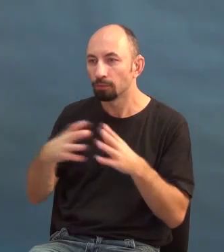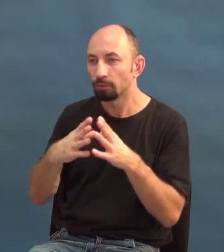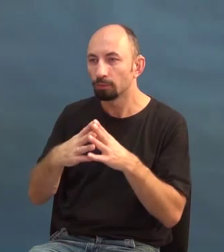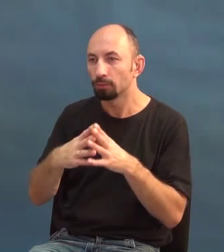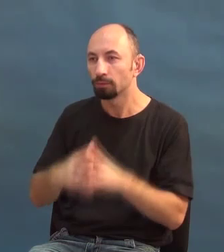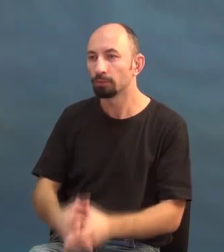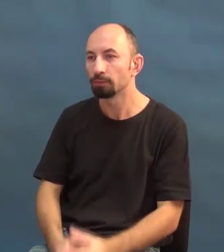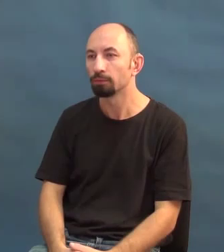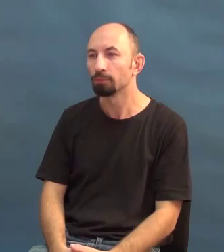Dziesiąta.